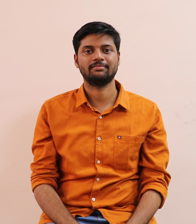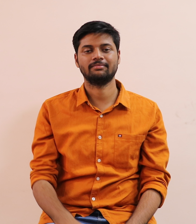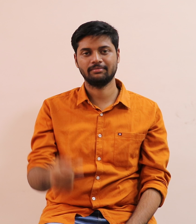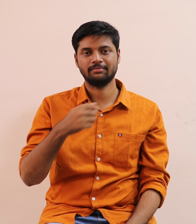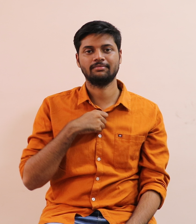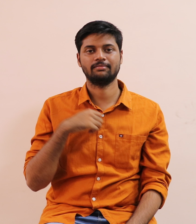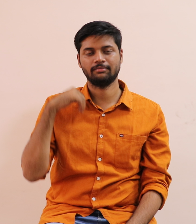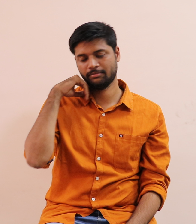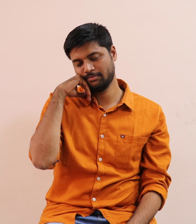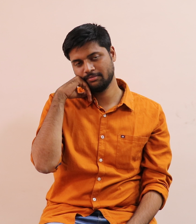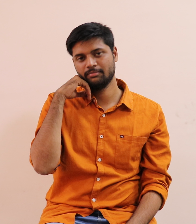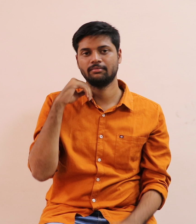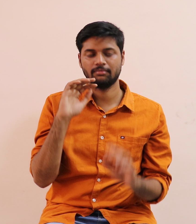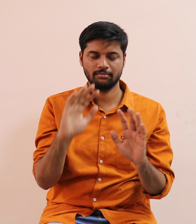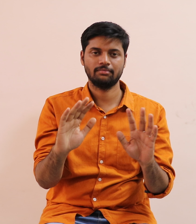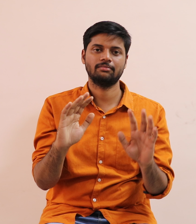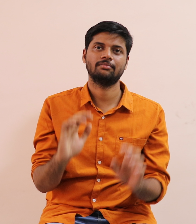i am suffering from fever